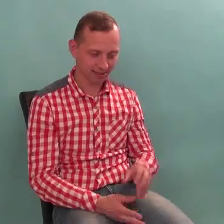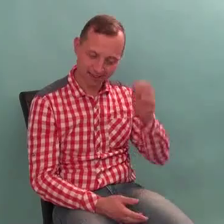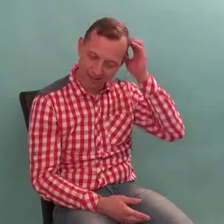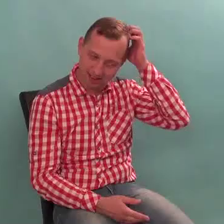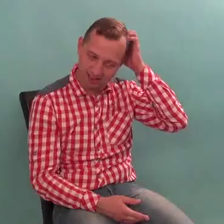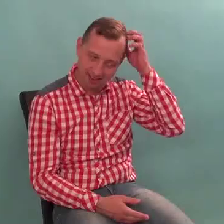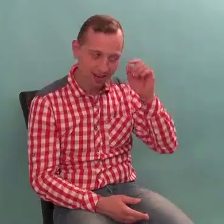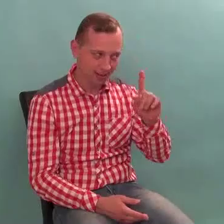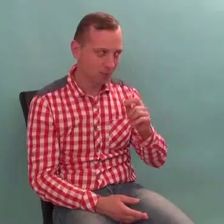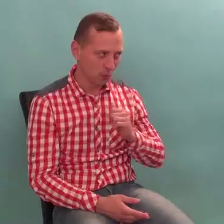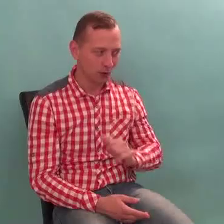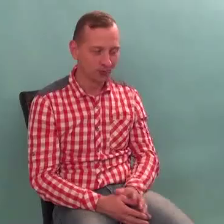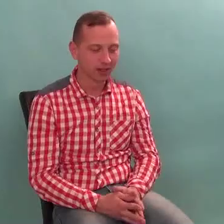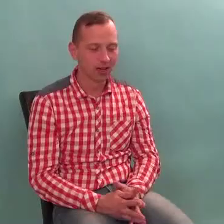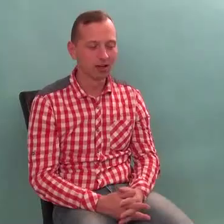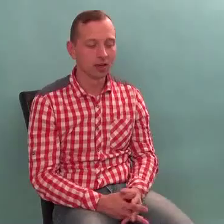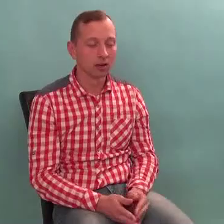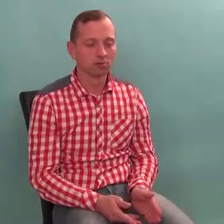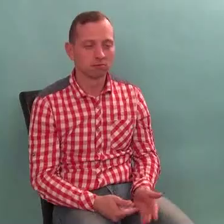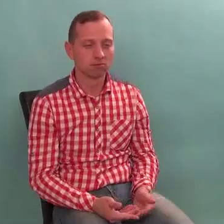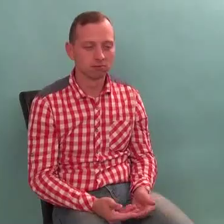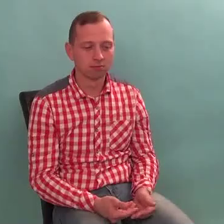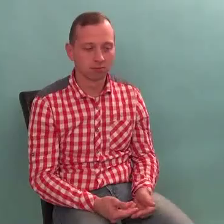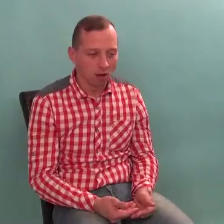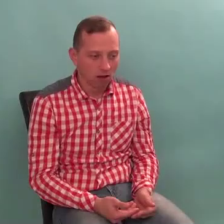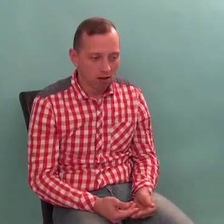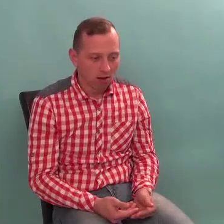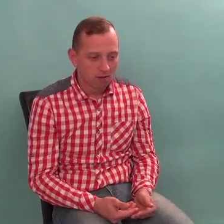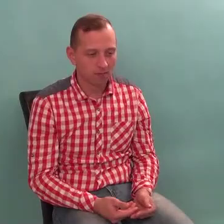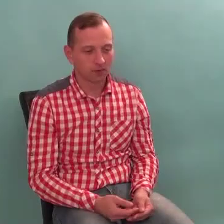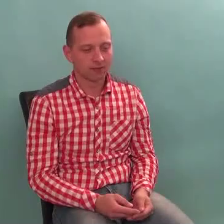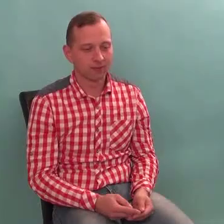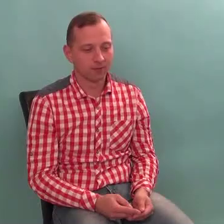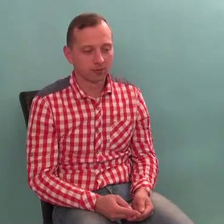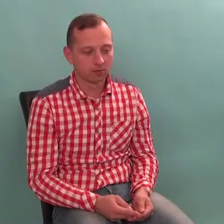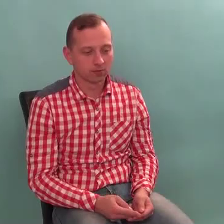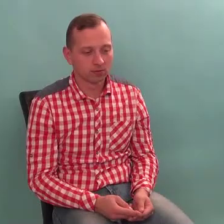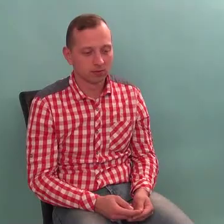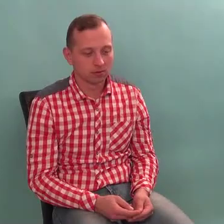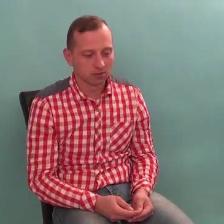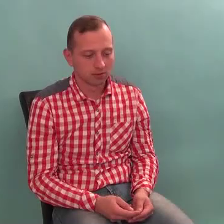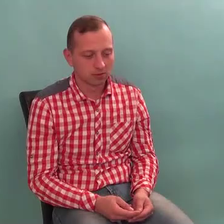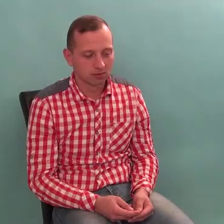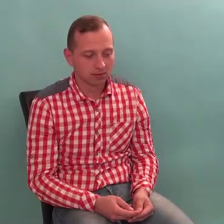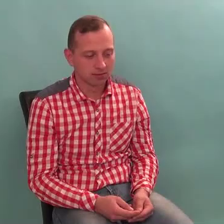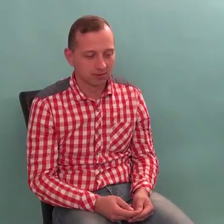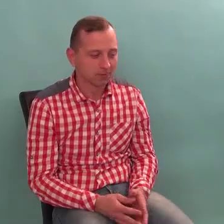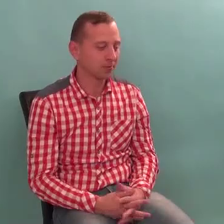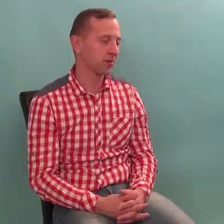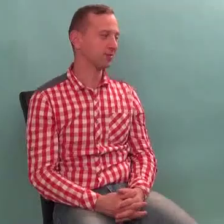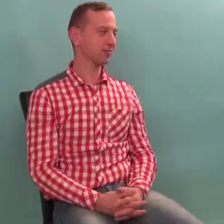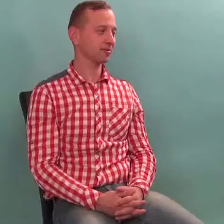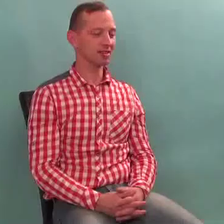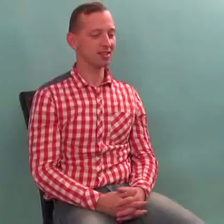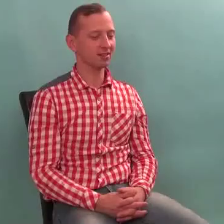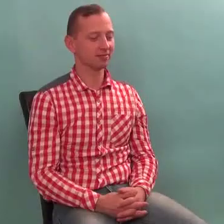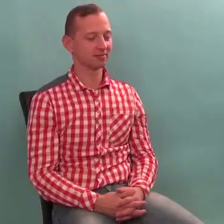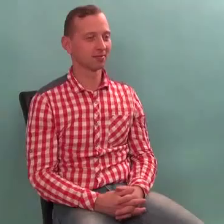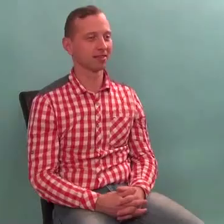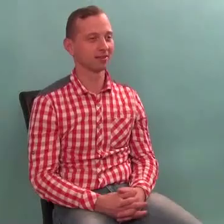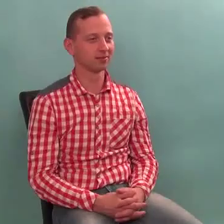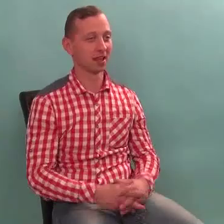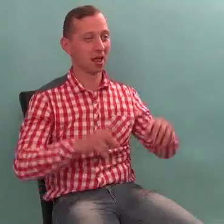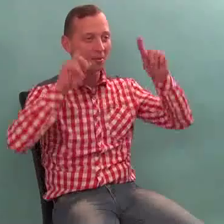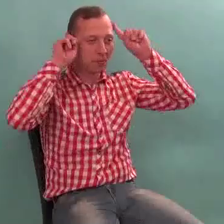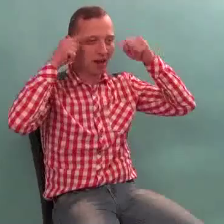Myszka Miki już wraca z pracy, wchodzi do domu, ale zauważa, że w płocie nie ma szczebelków.